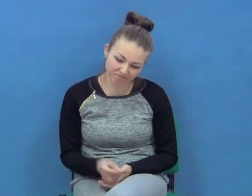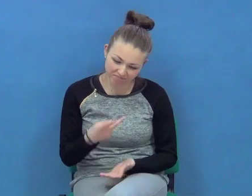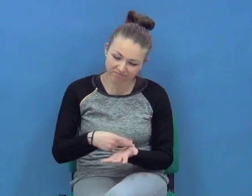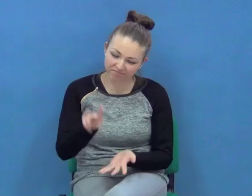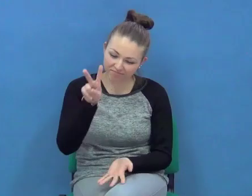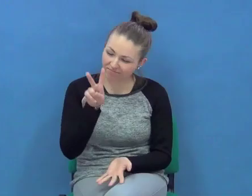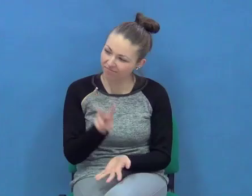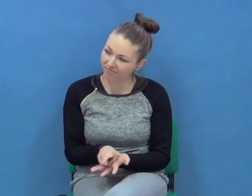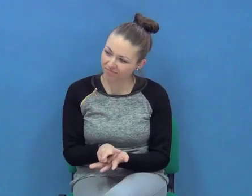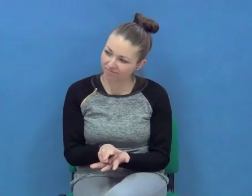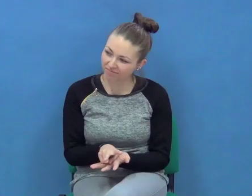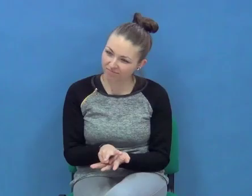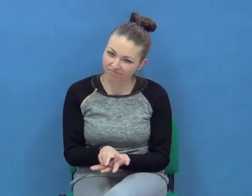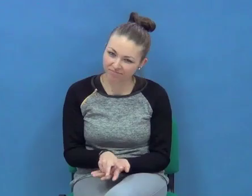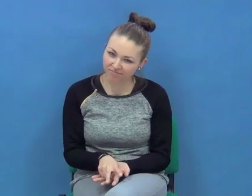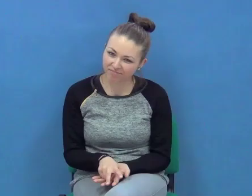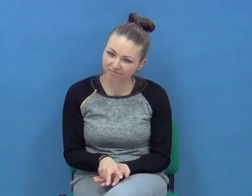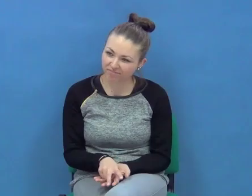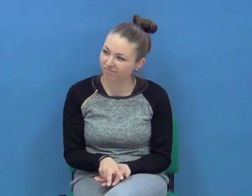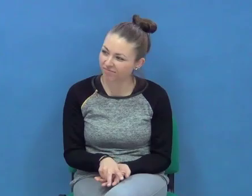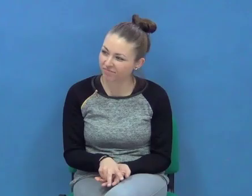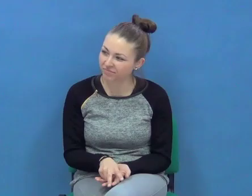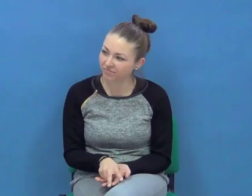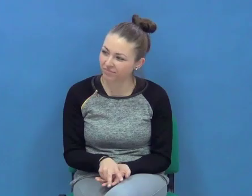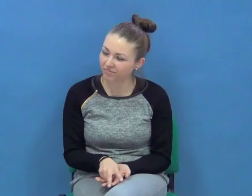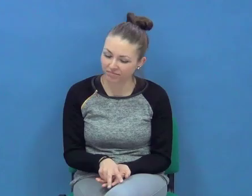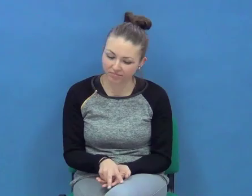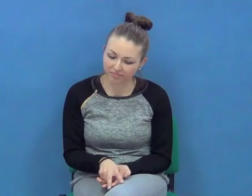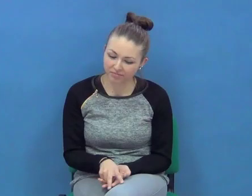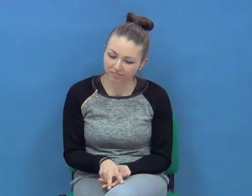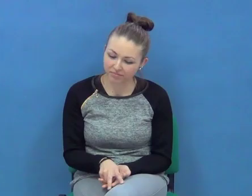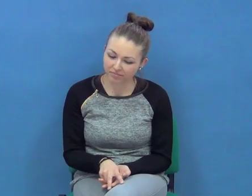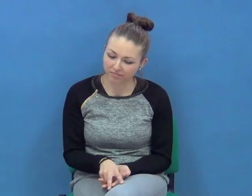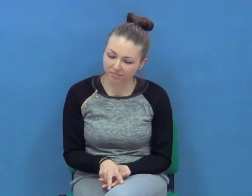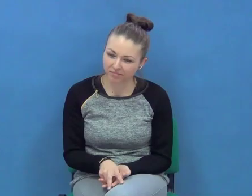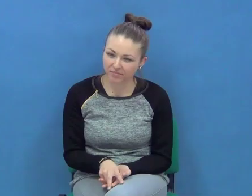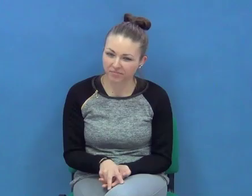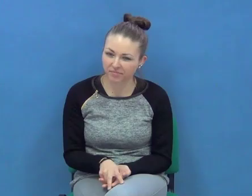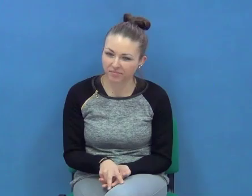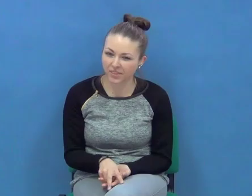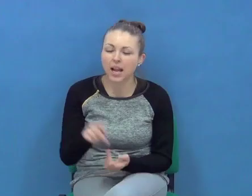Przewraca się.